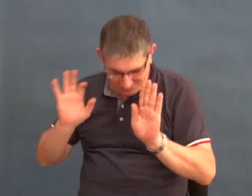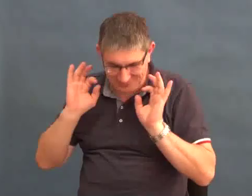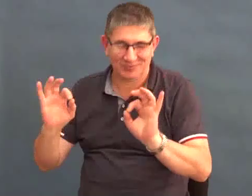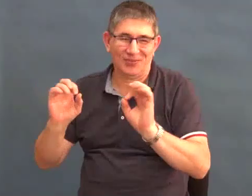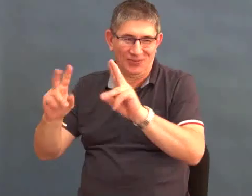Dobrze.